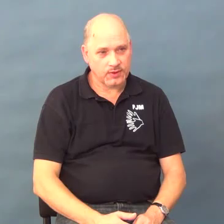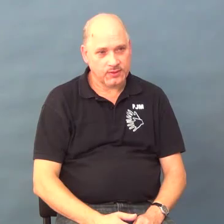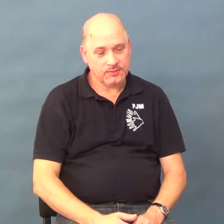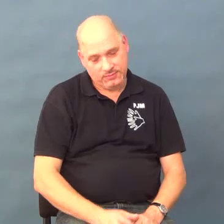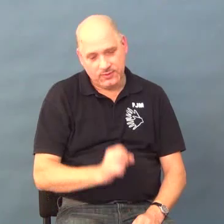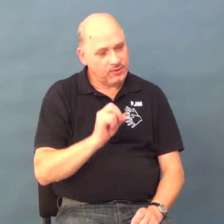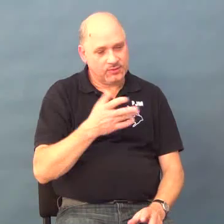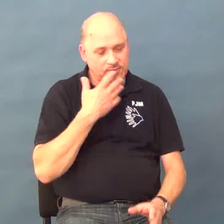OK, nie ma problemu.